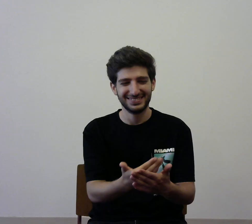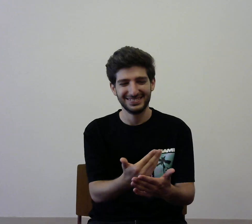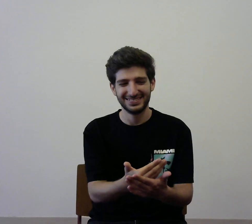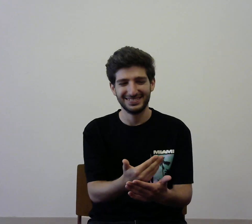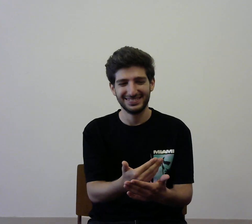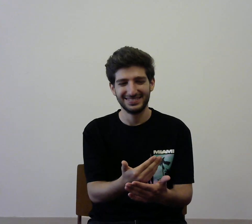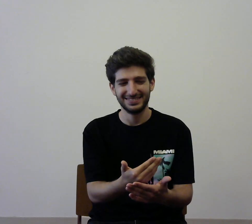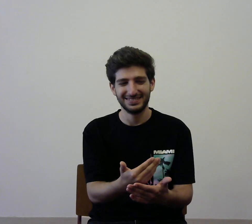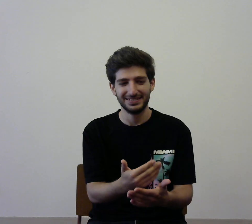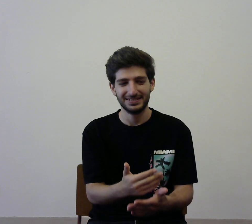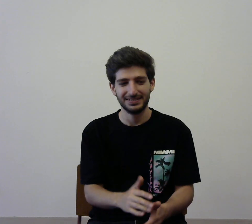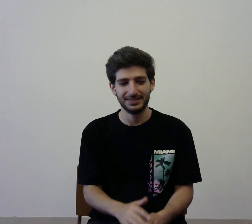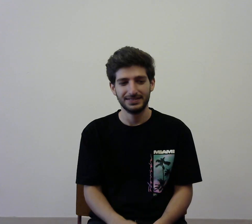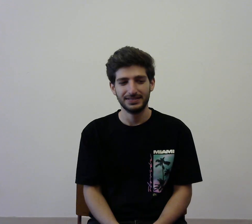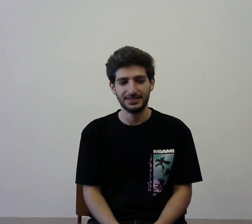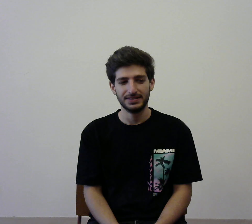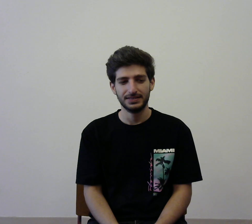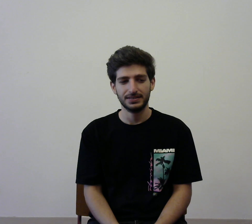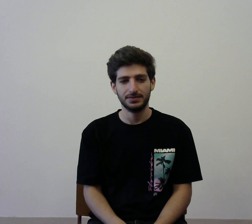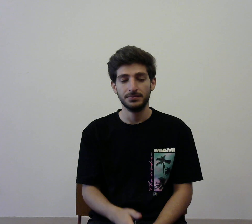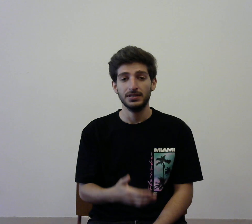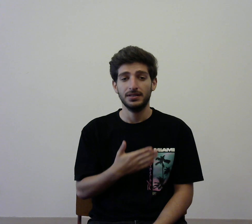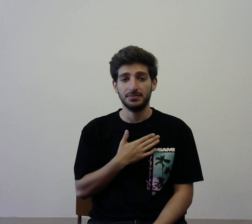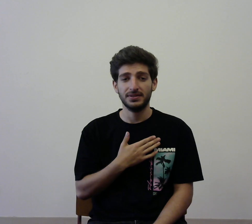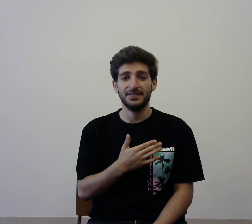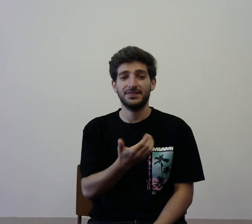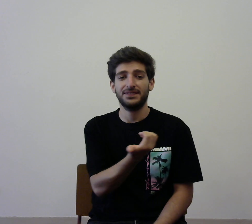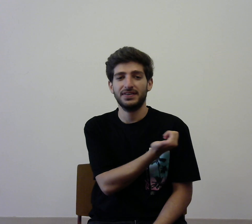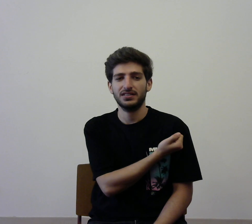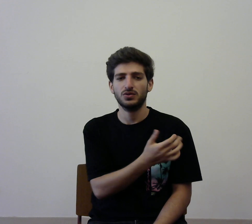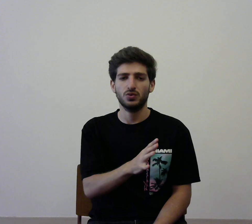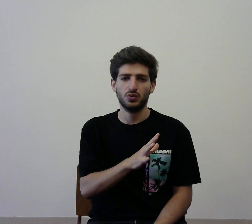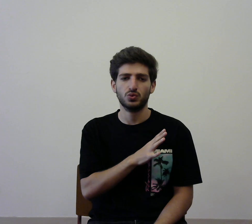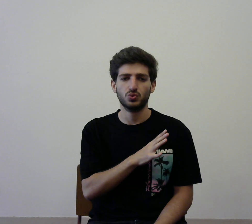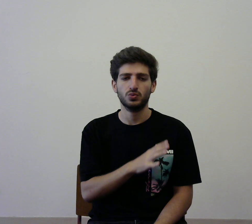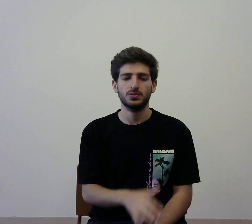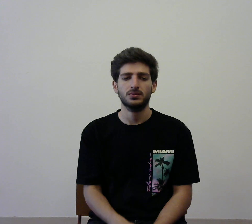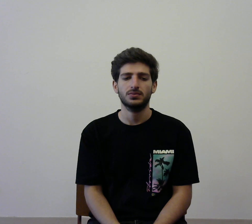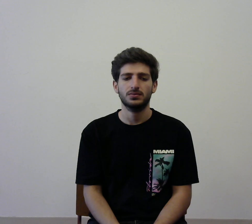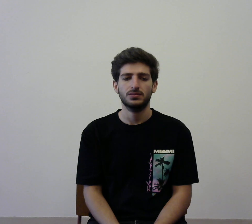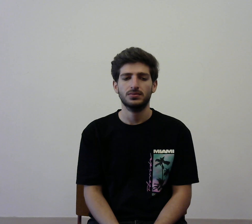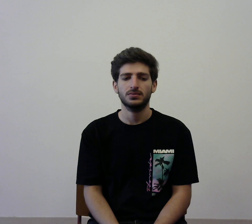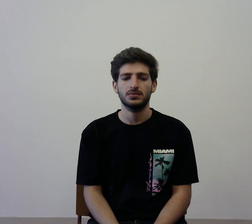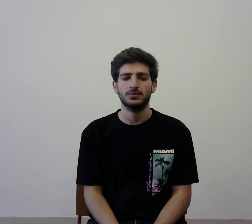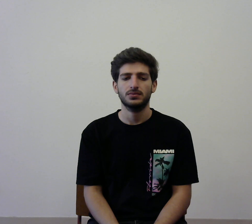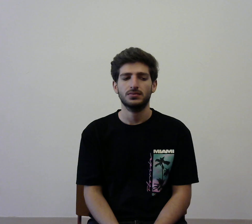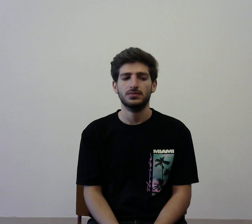Mən vaksin vurdurmuşam